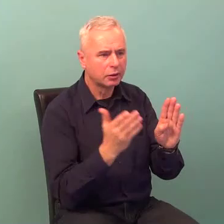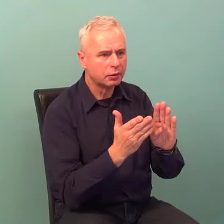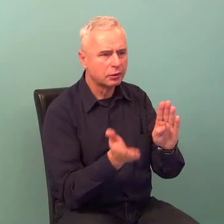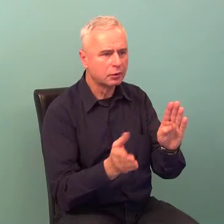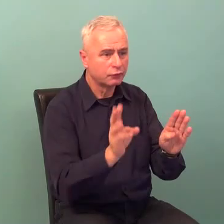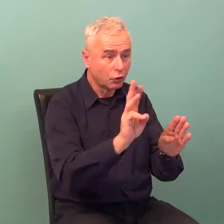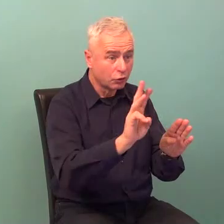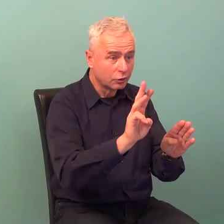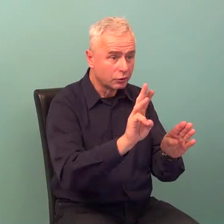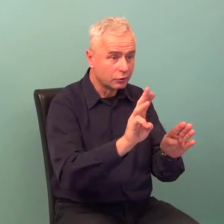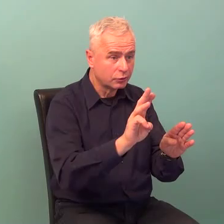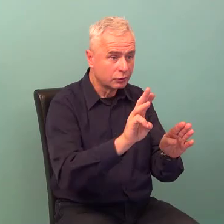We wtorek?